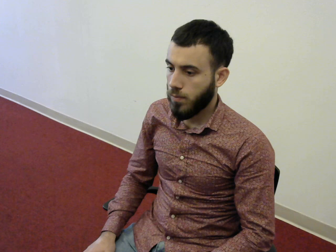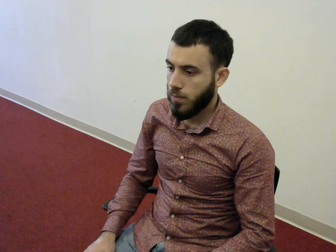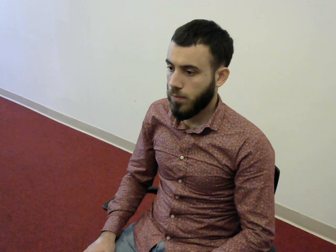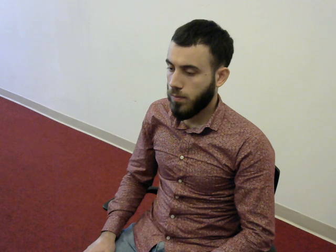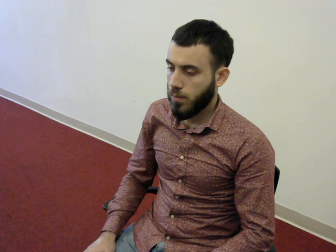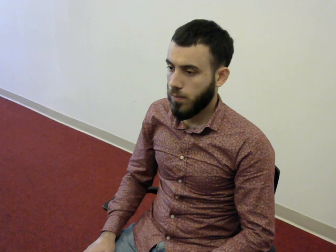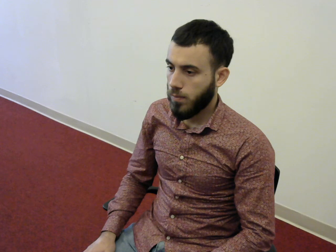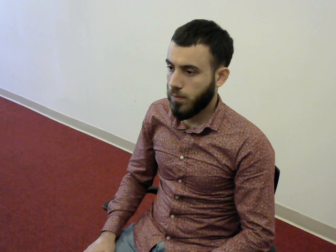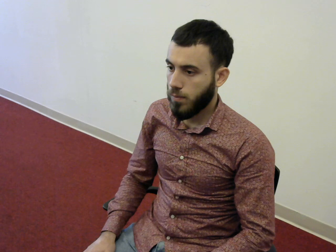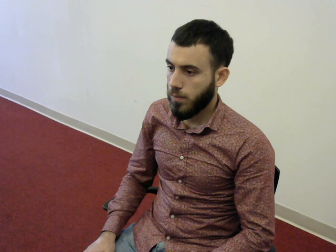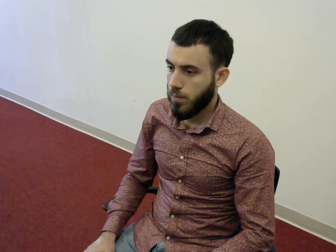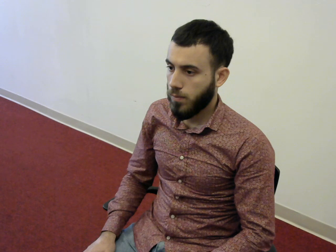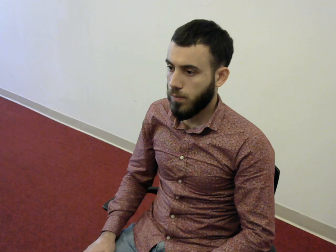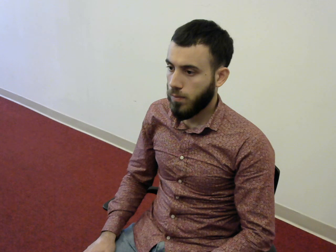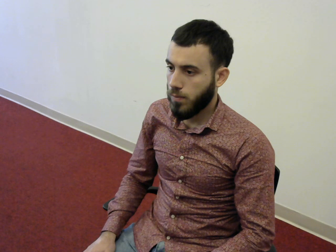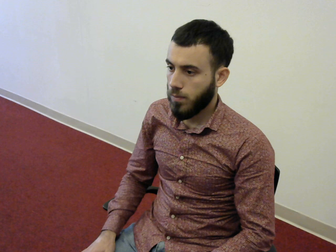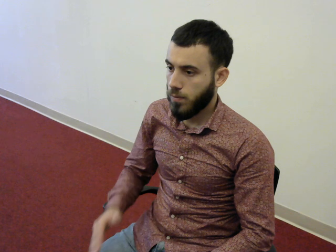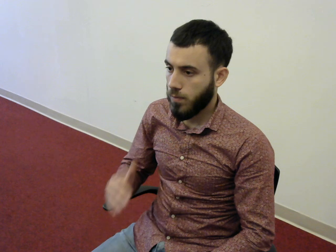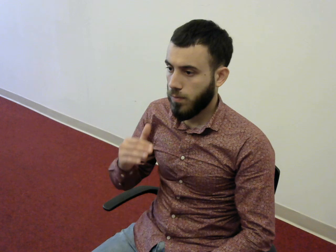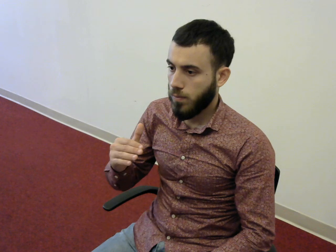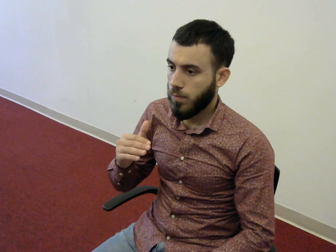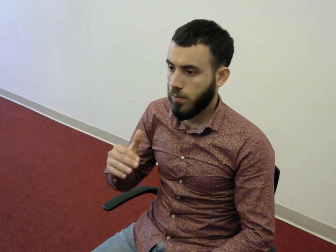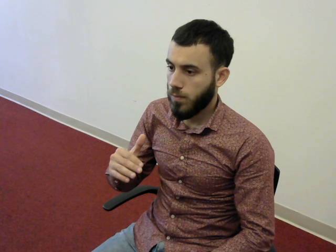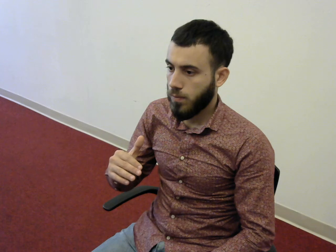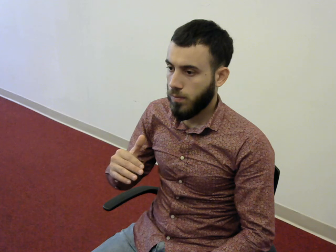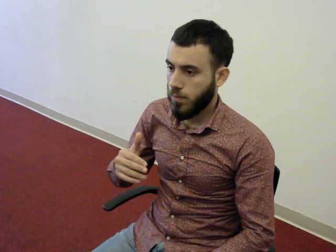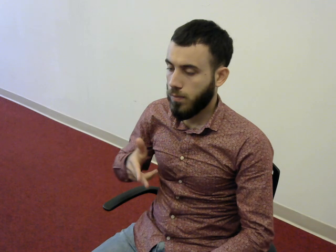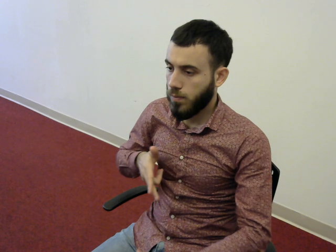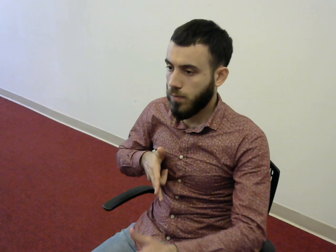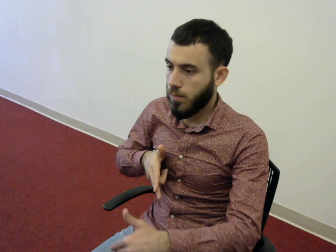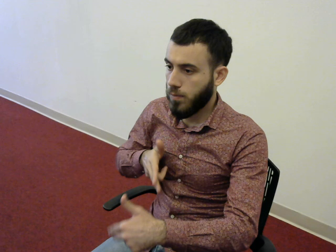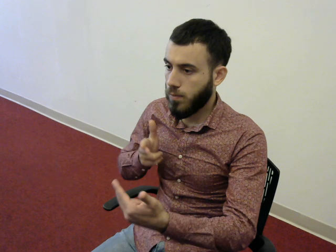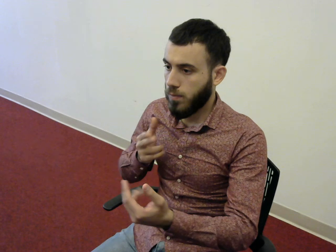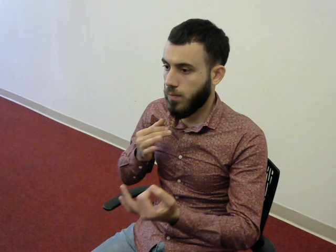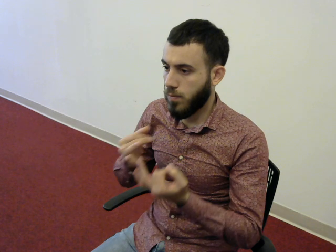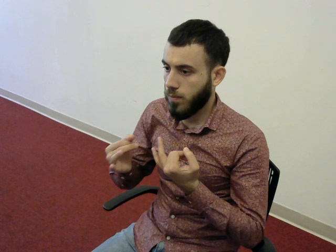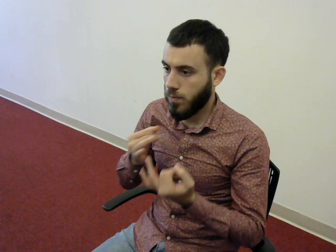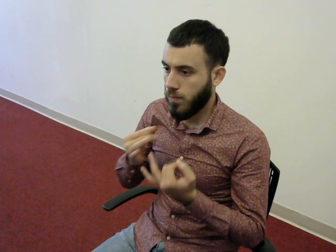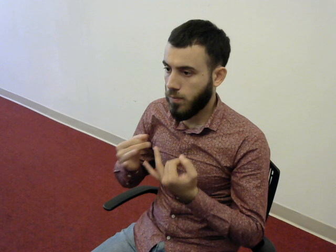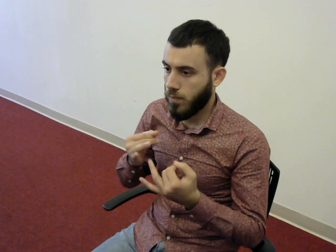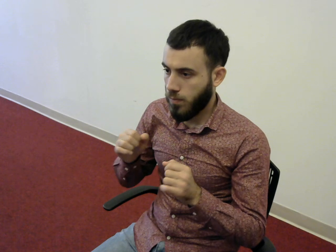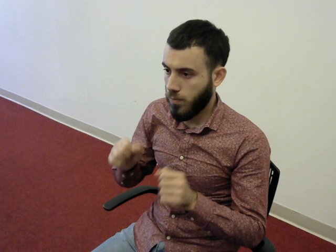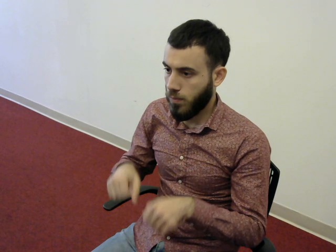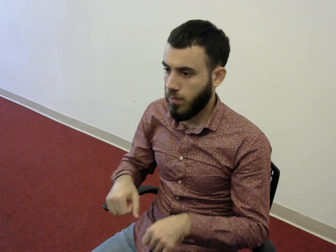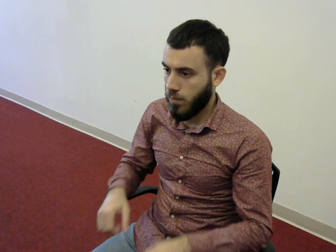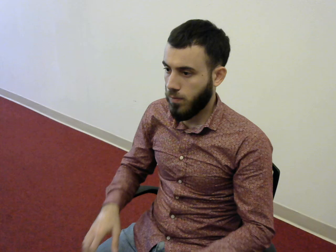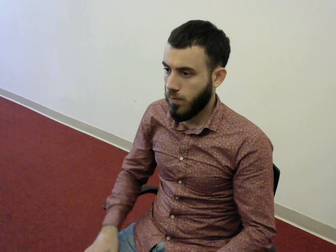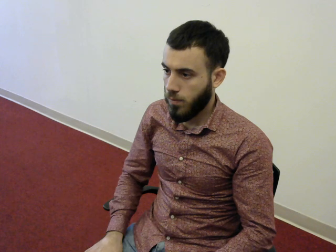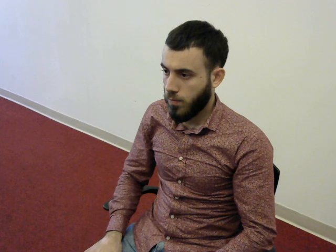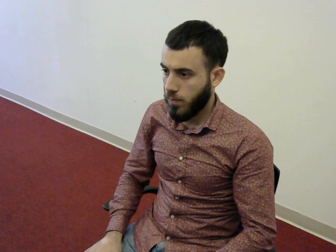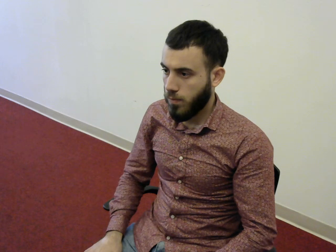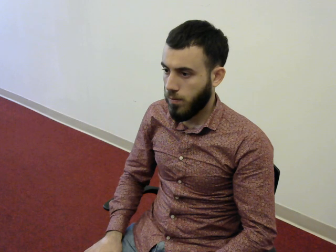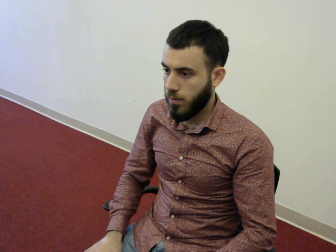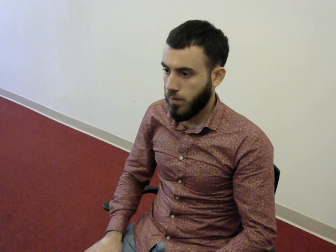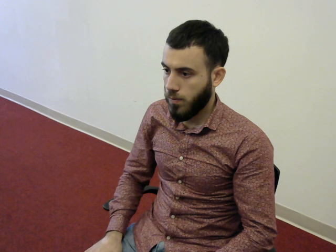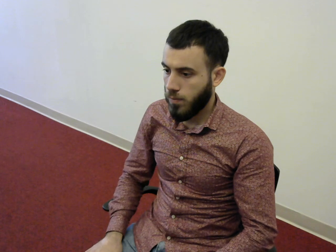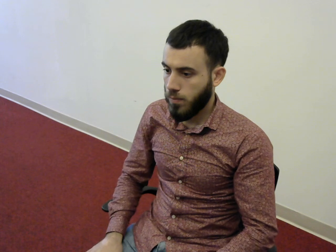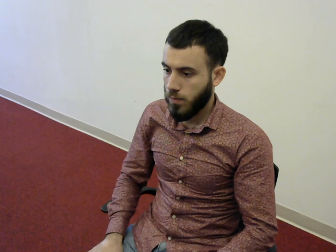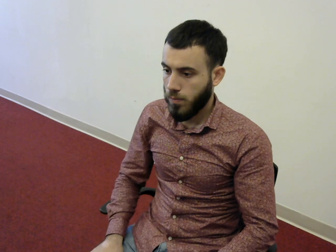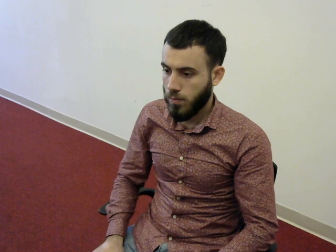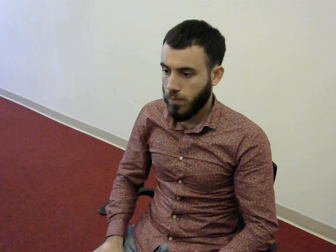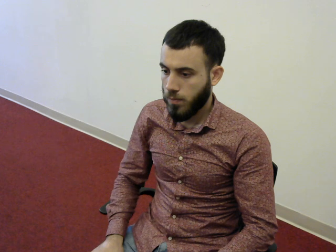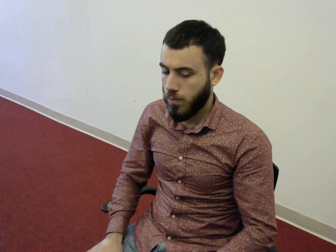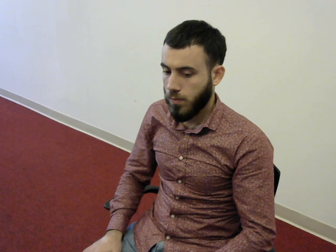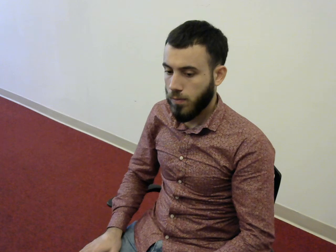Sizinlə görüntülü danışmaq olar?